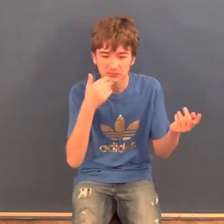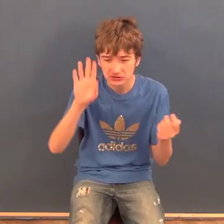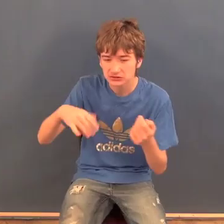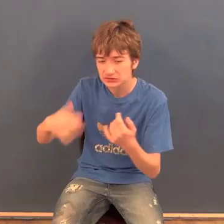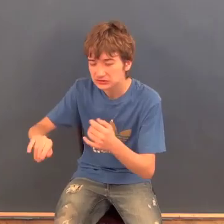Szuka gdzie indziej.